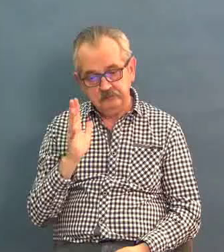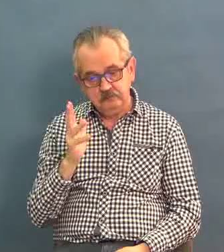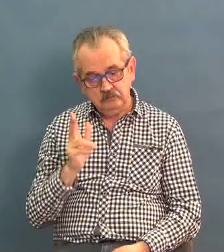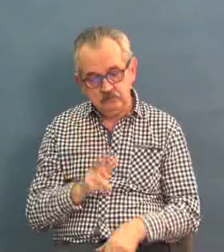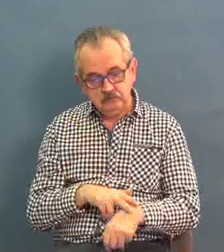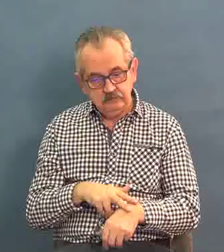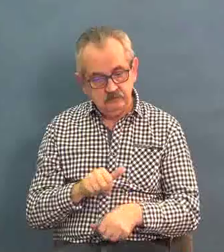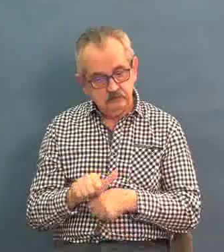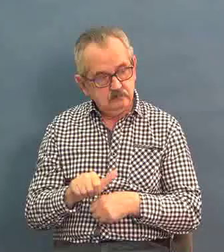Godzina jedenasta.